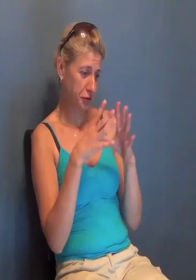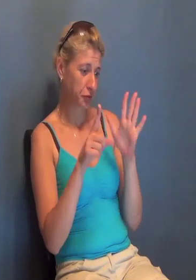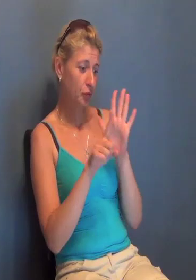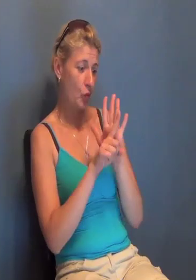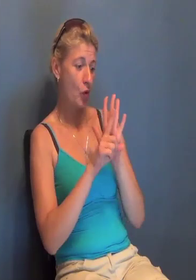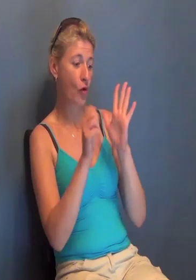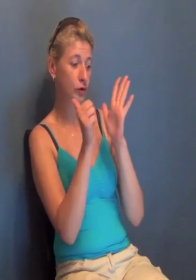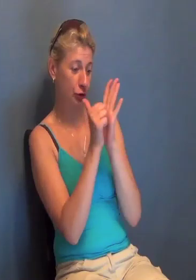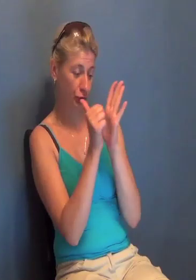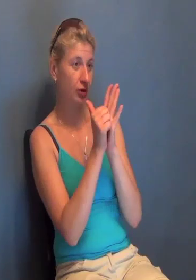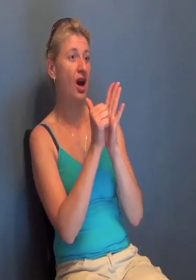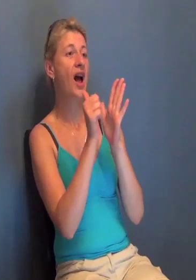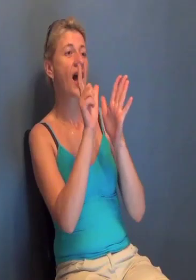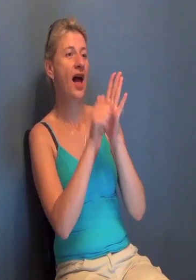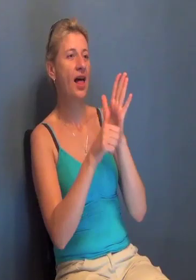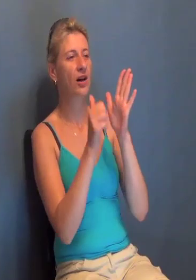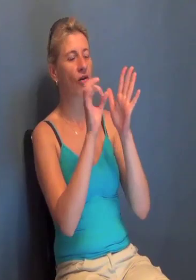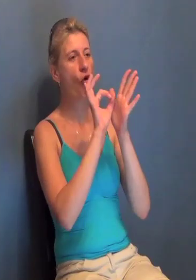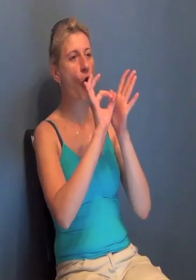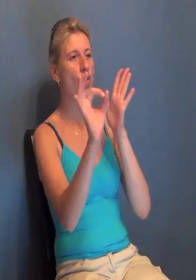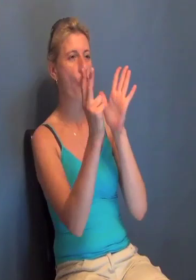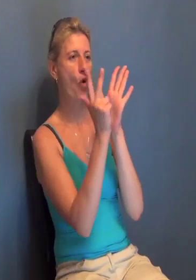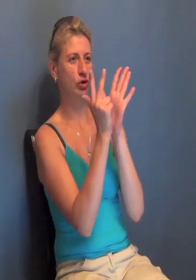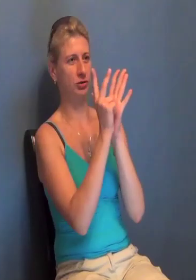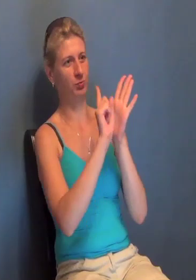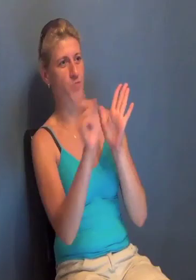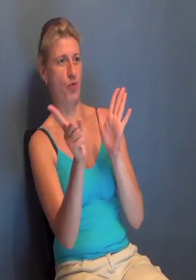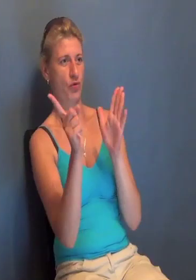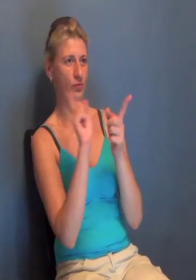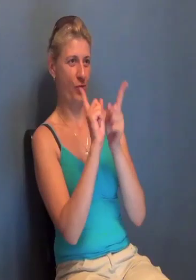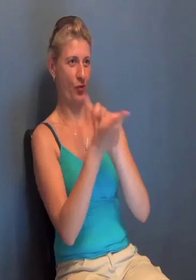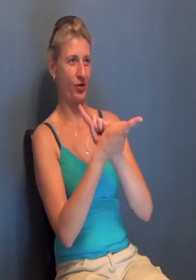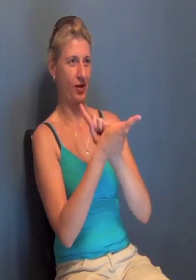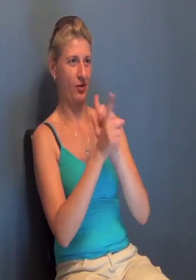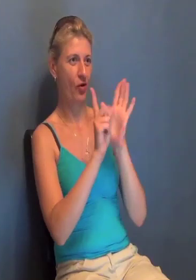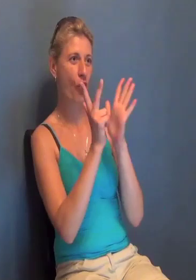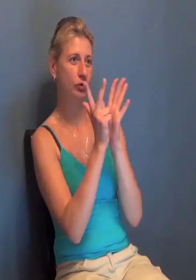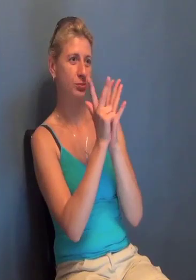Dziesiąta do szesnastej, ale po osiemnastej. spotkanie